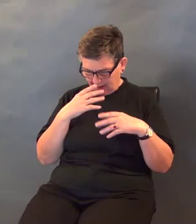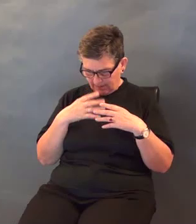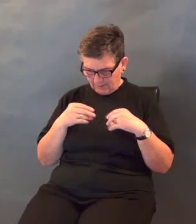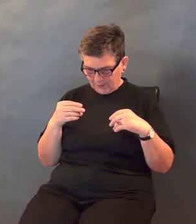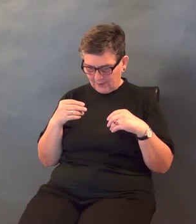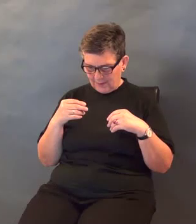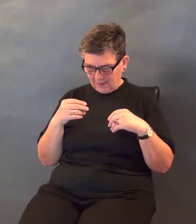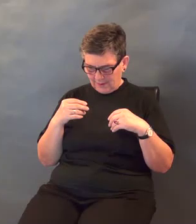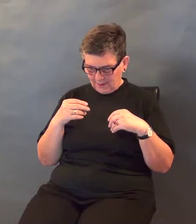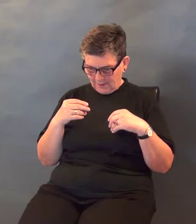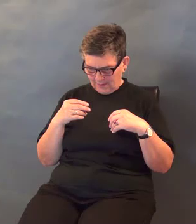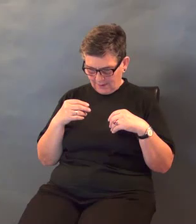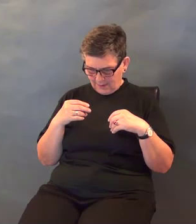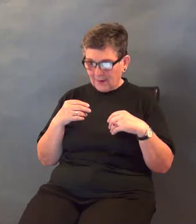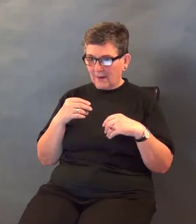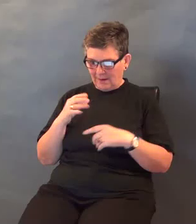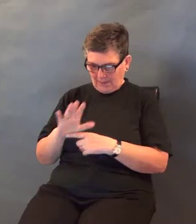Zniknęło.